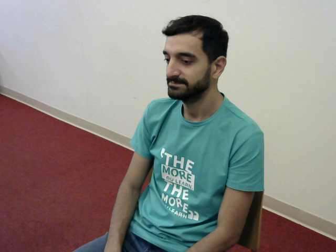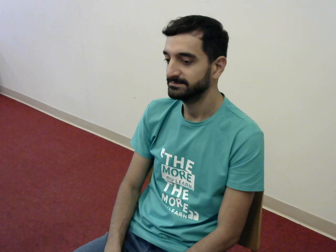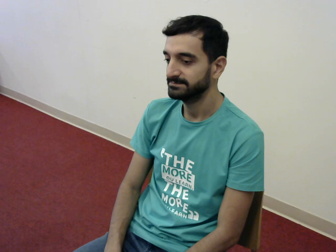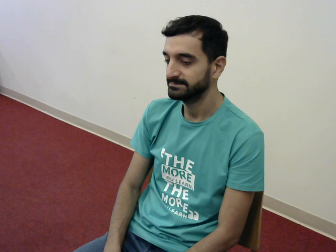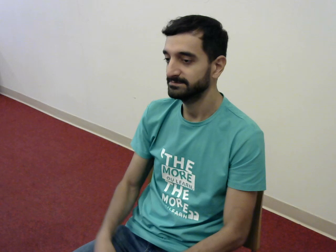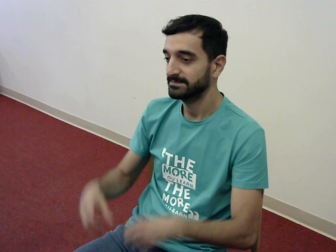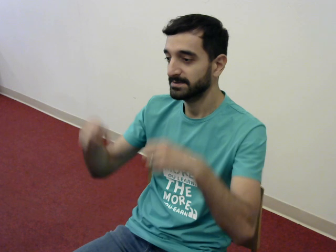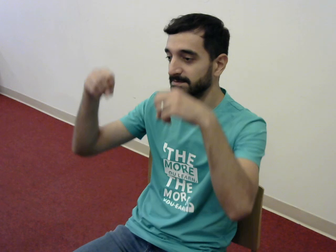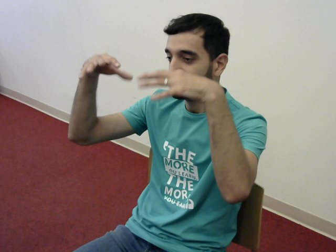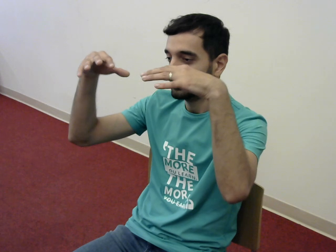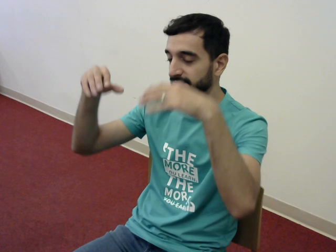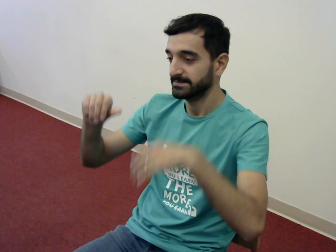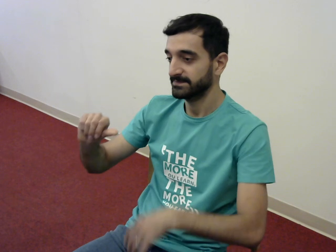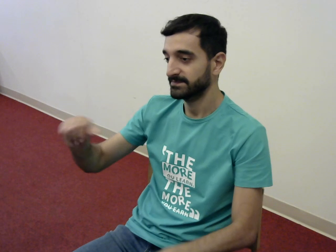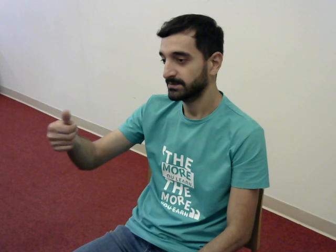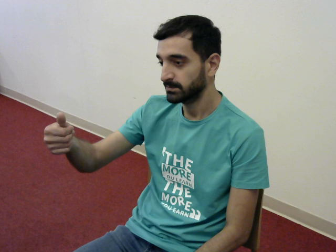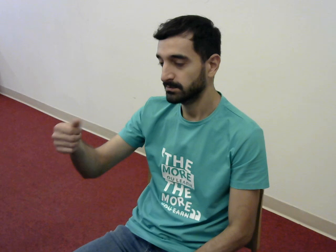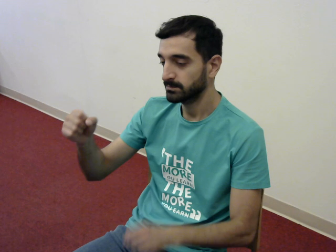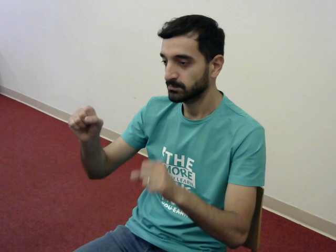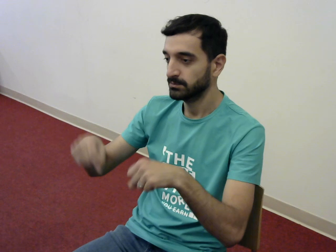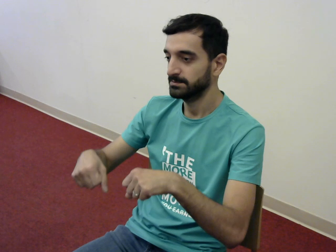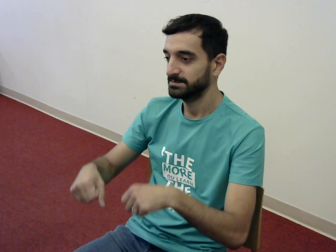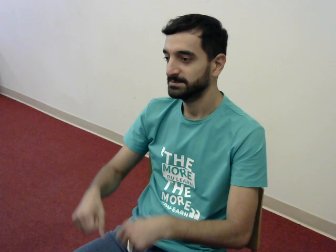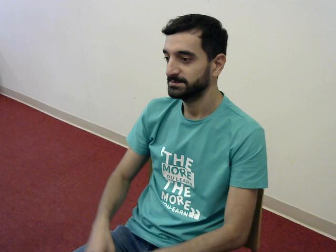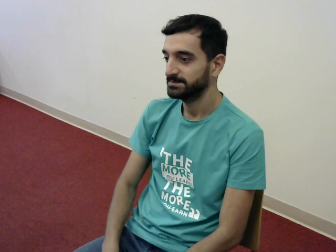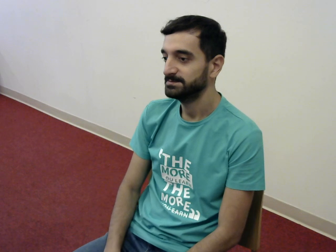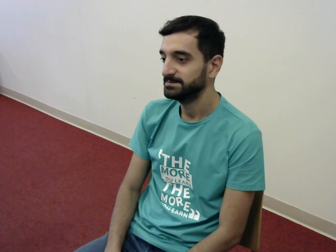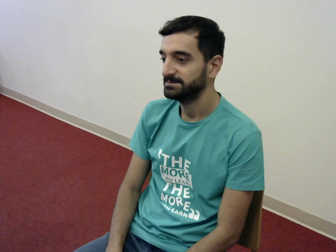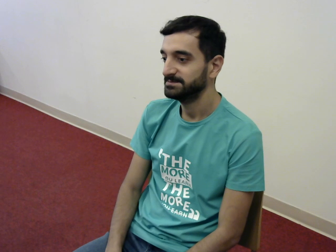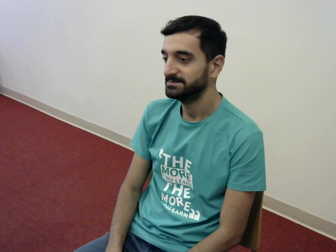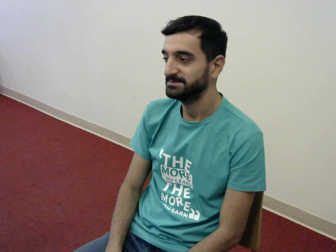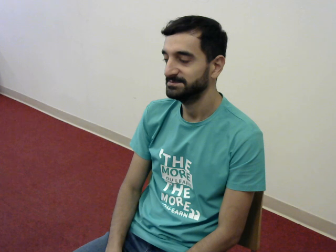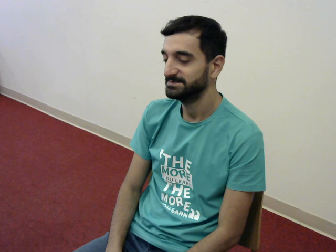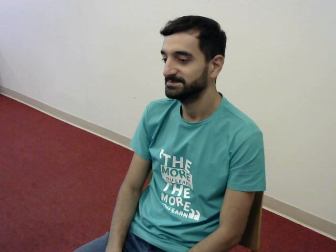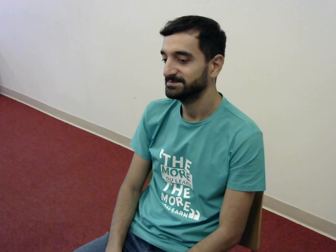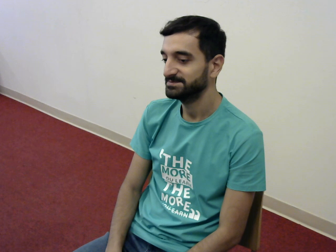İşığı yandırmaq olarmı?